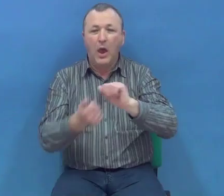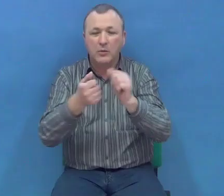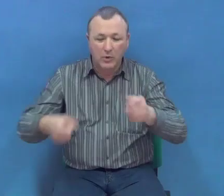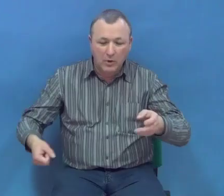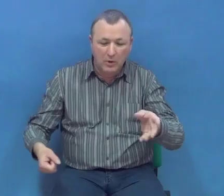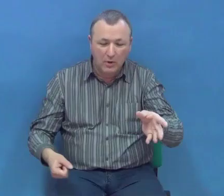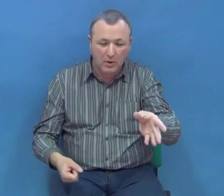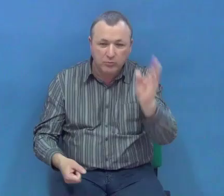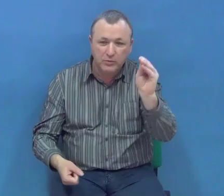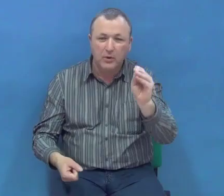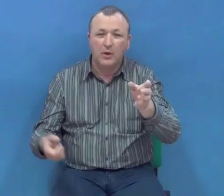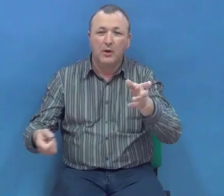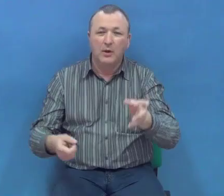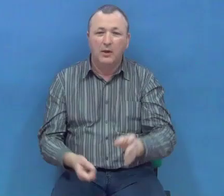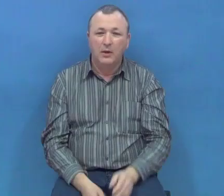Albo coś ukraść.